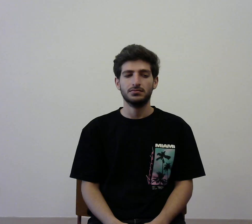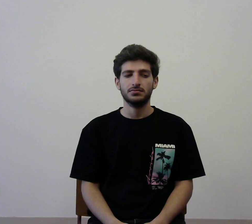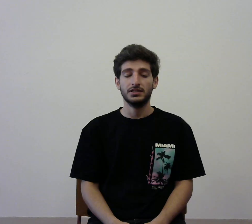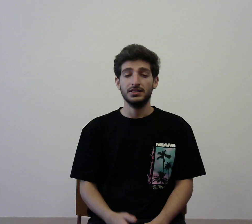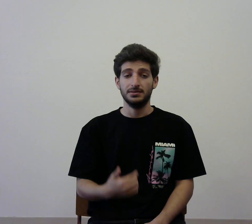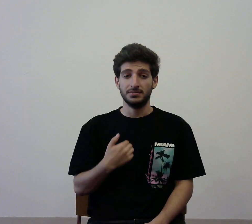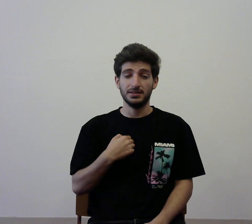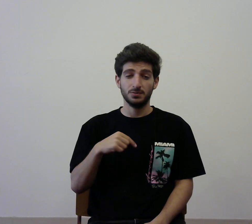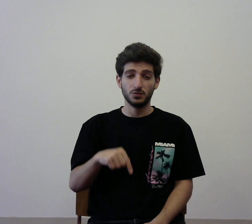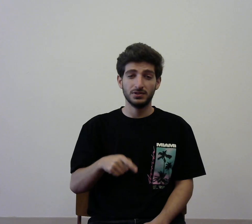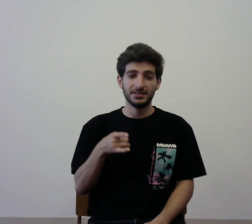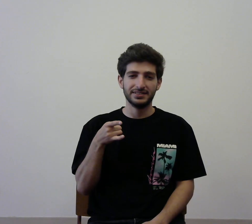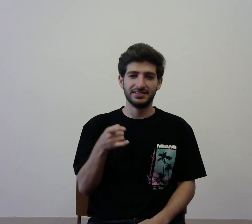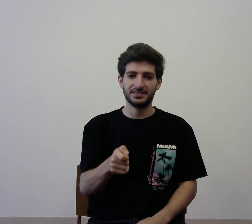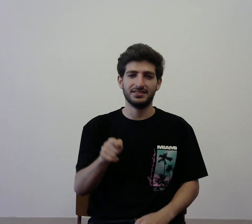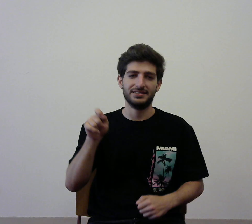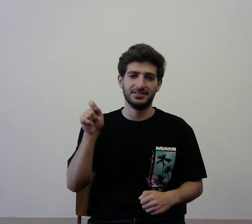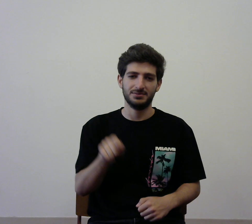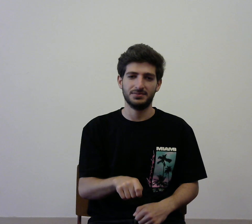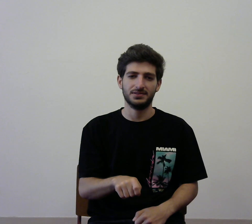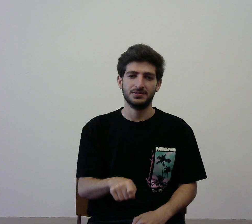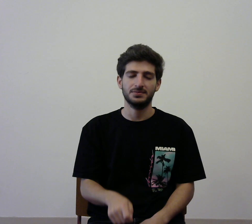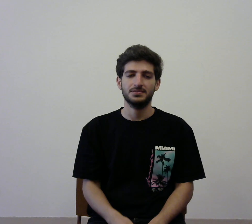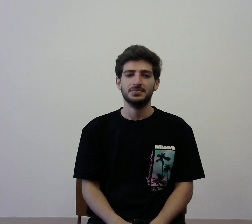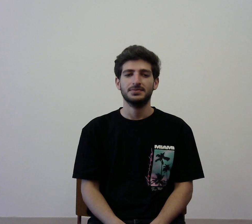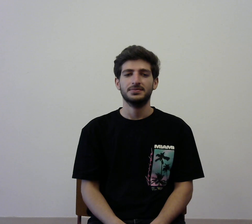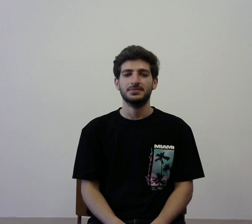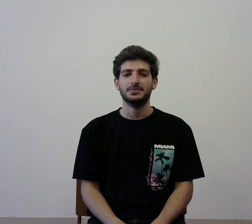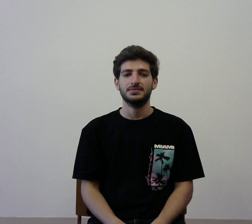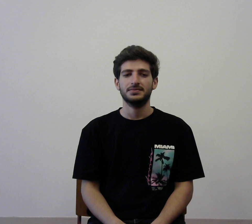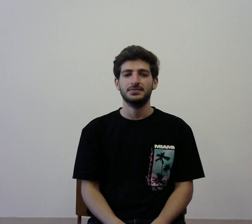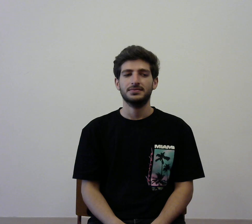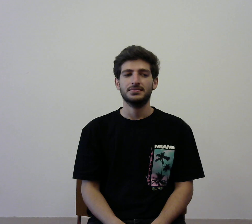Mən bura taksidə gəldim